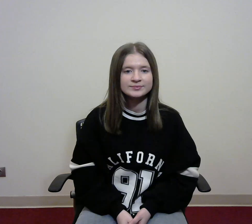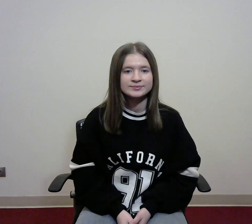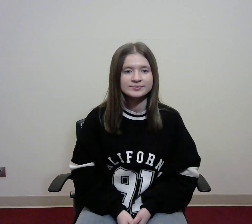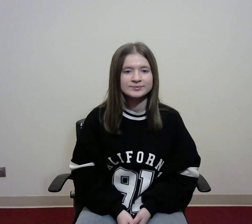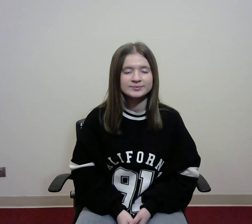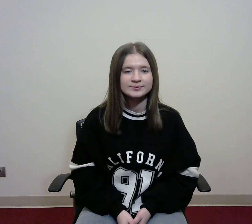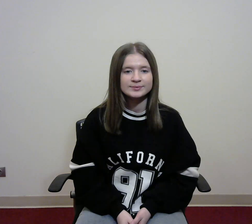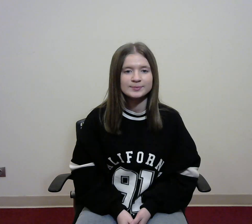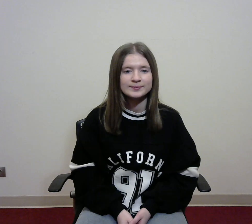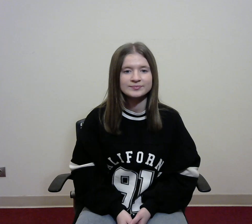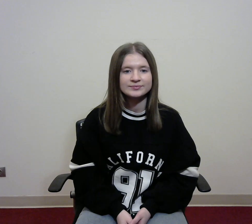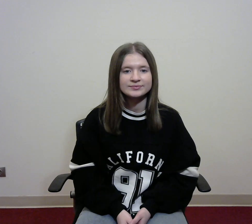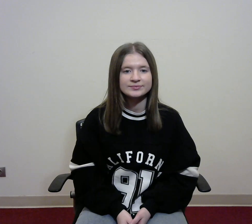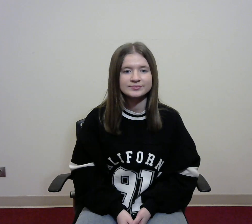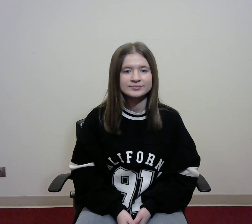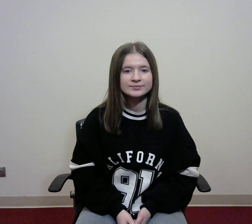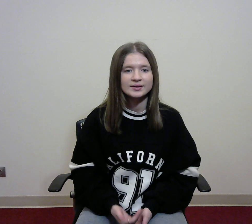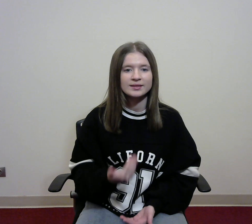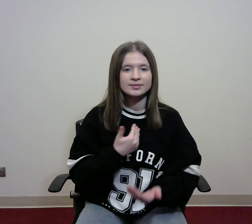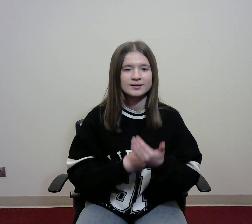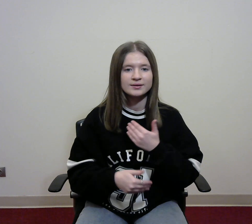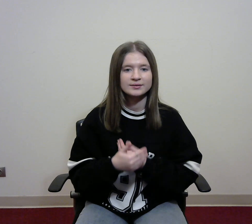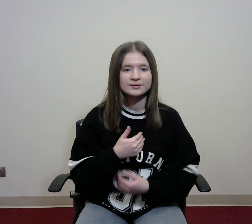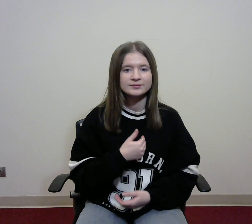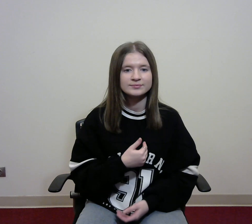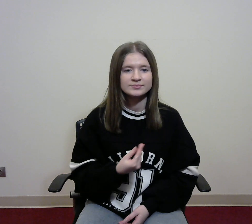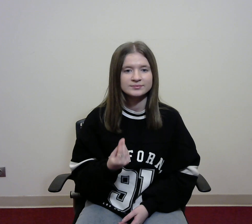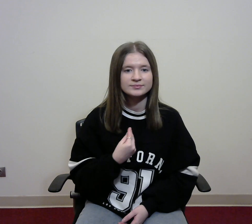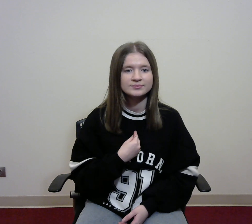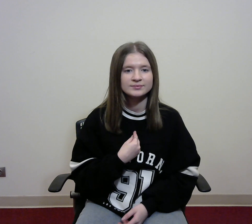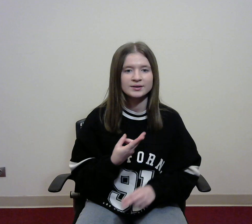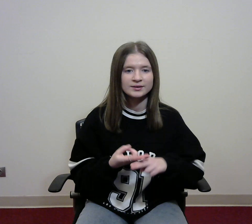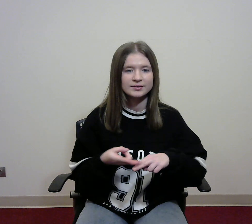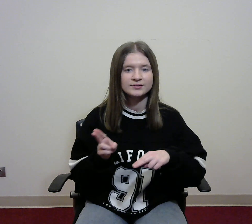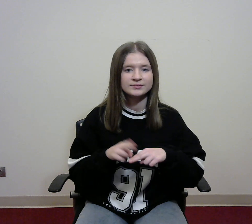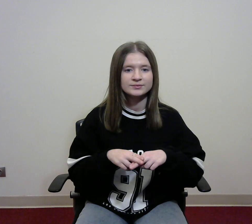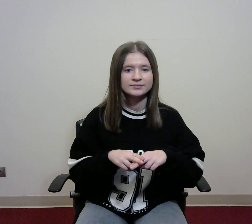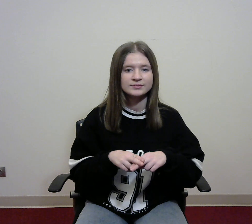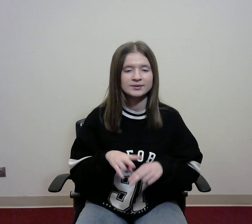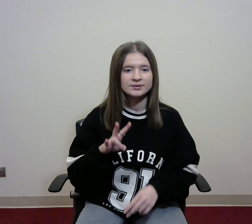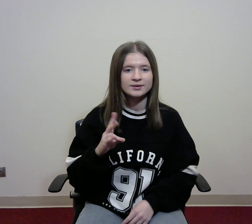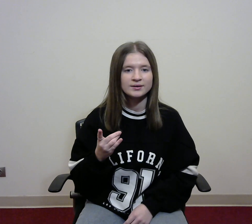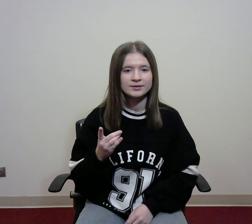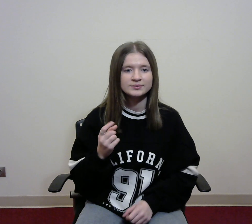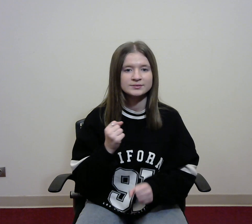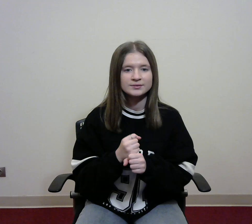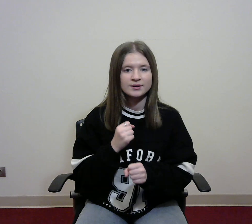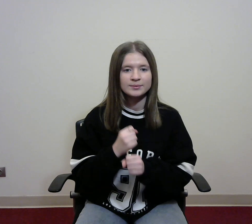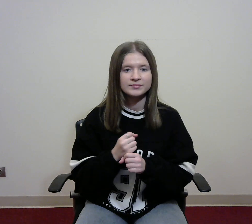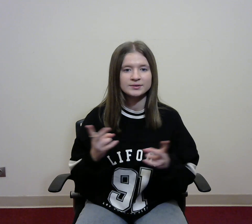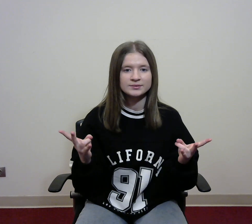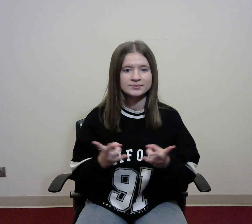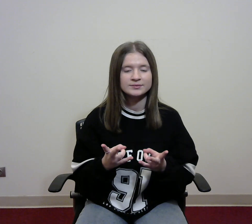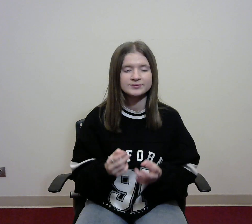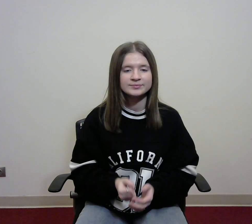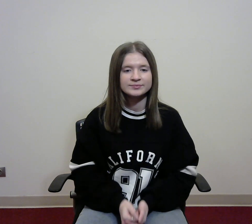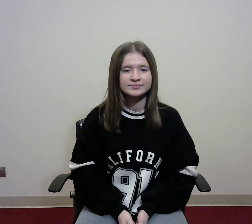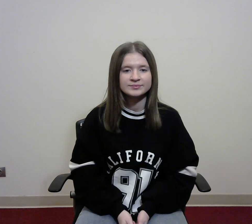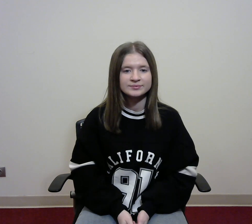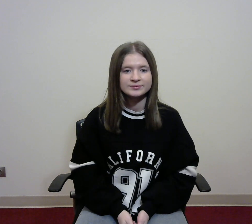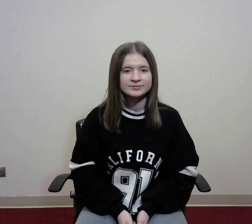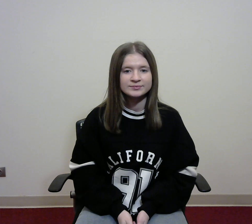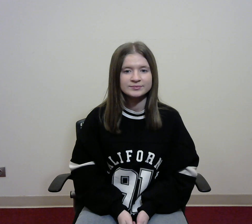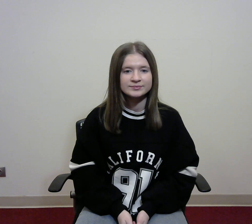Əlilliyin təyin olunması üçün nə etmək lazımdır?